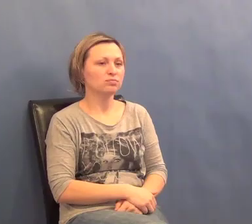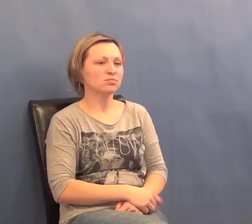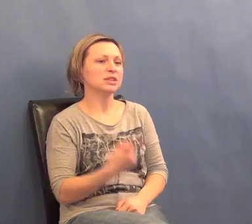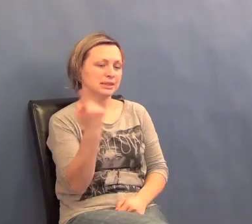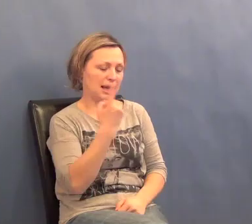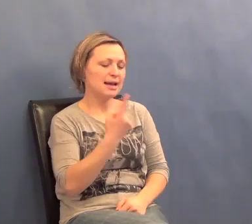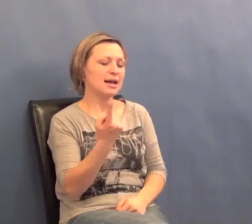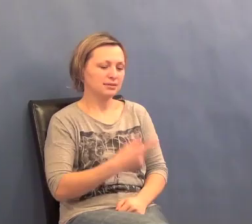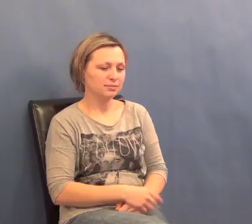Jest zakaz.